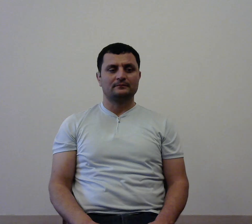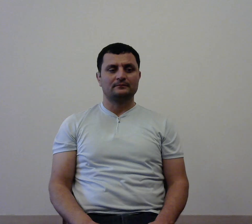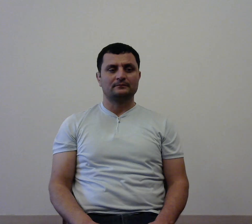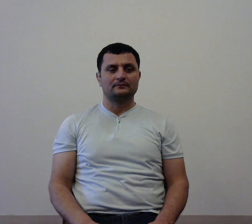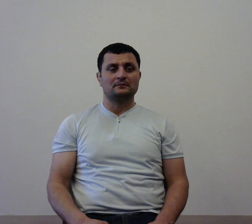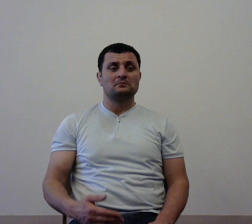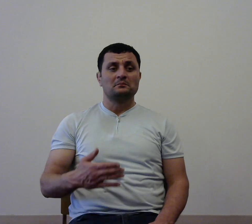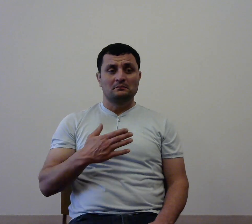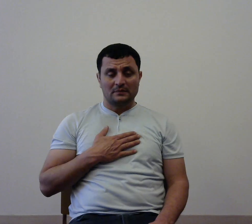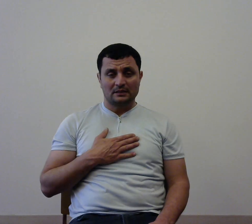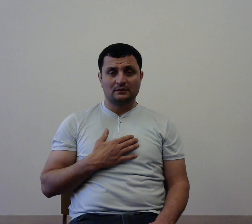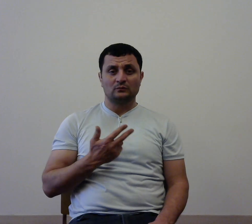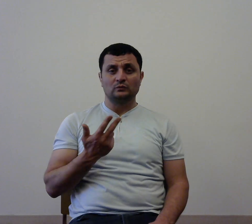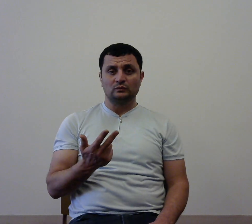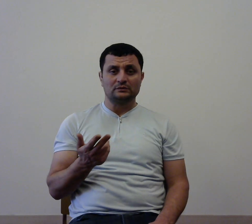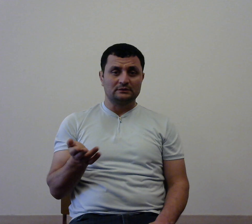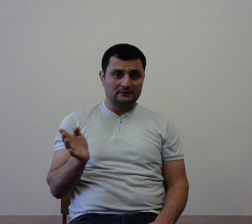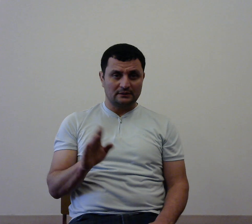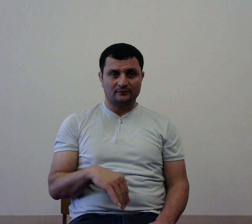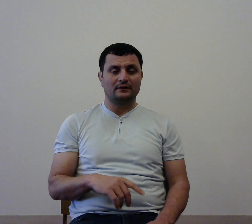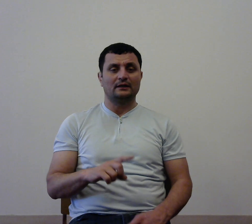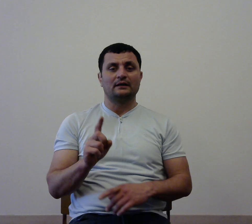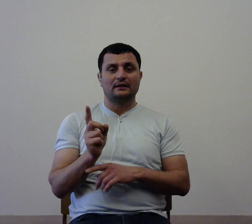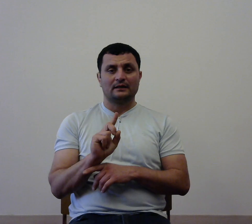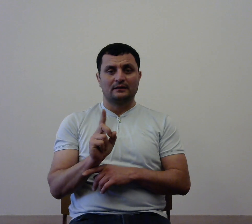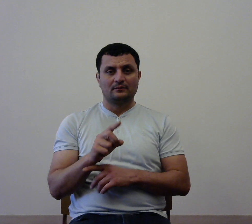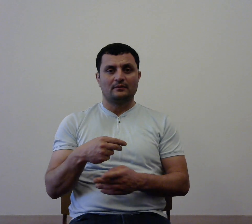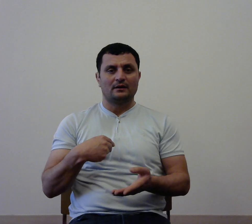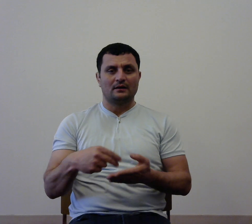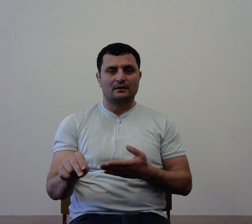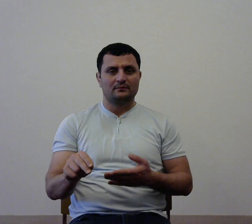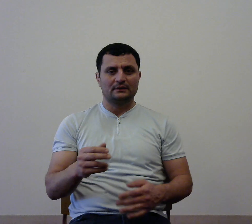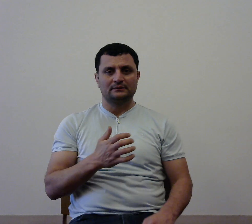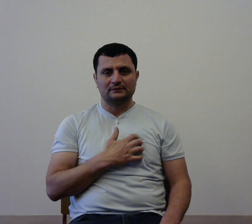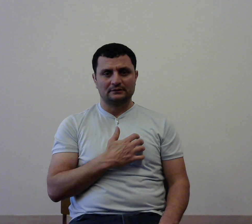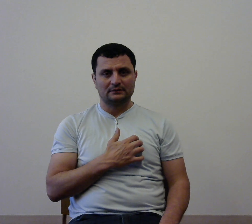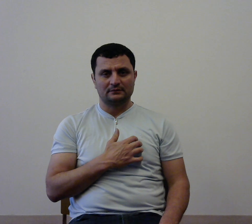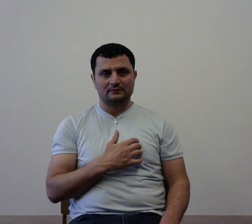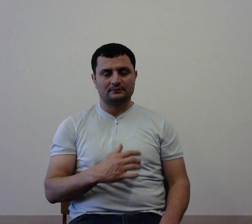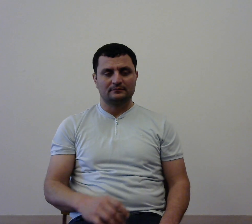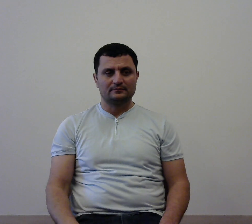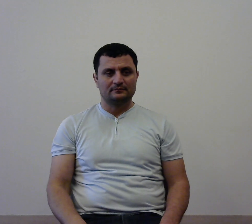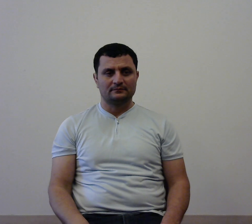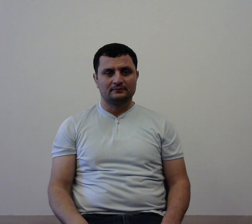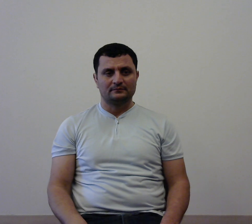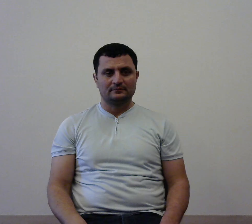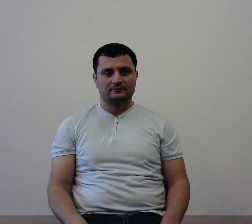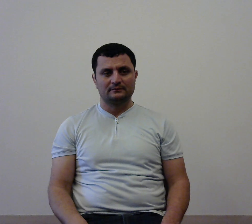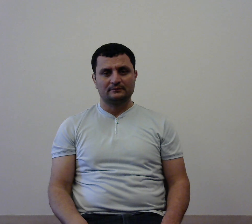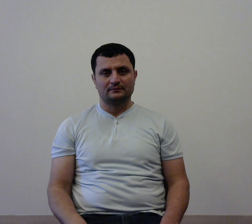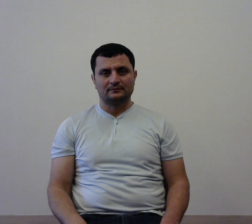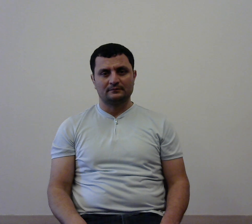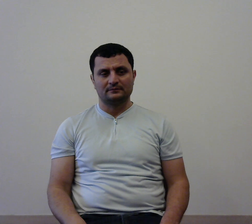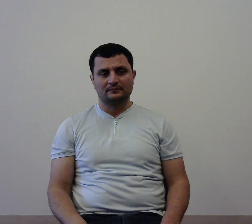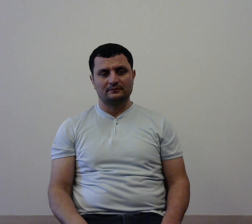Mən 3 ədəd qələm almaq istərdim